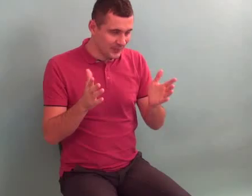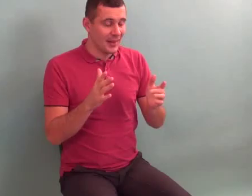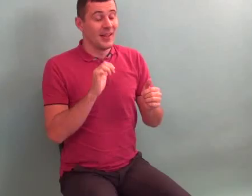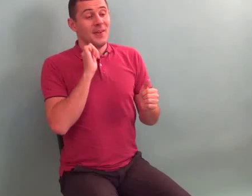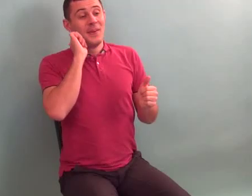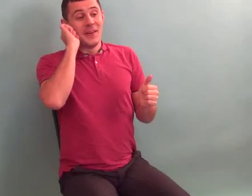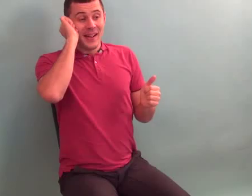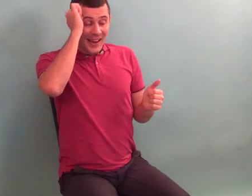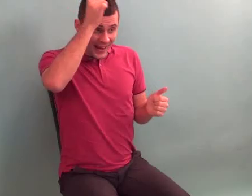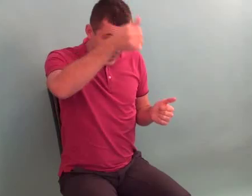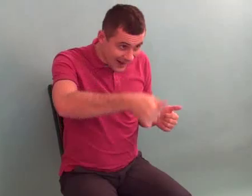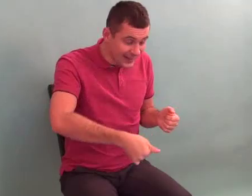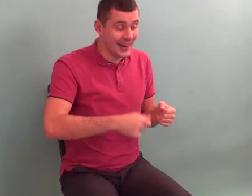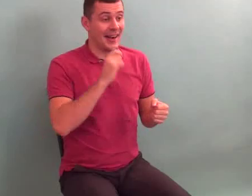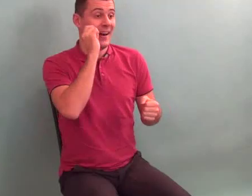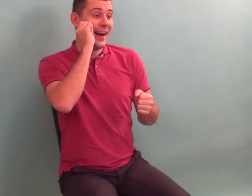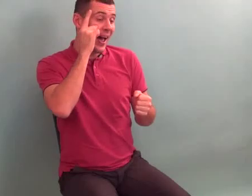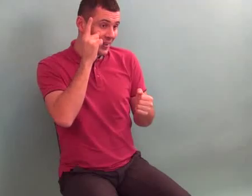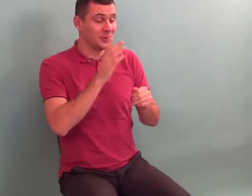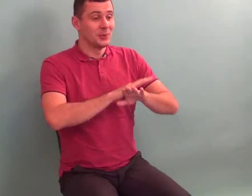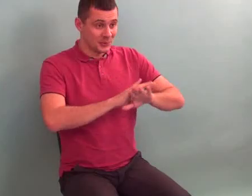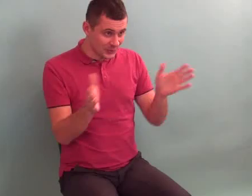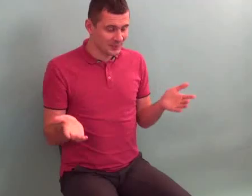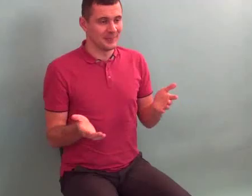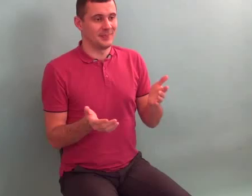Następny dzień rano.